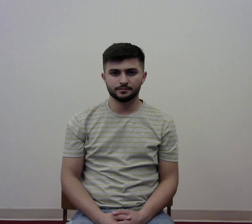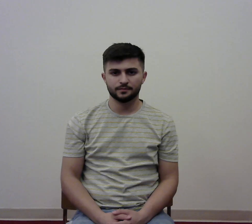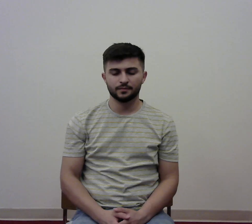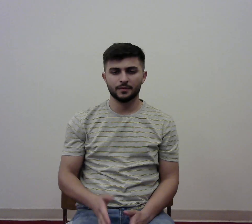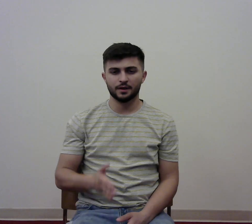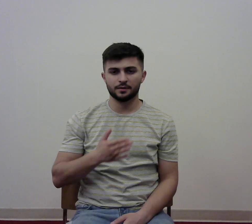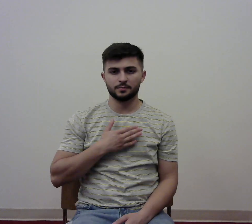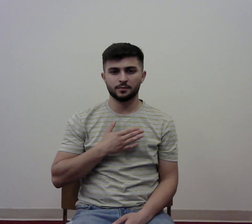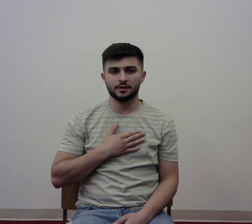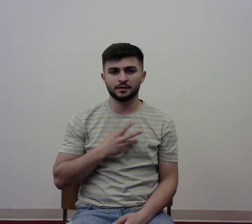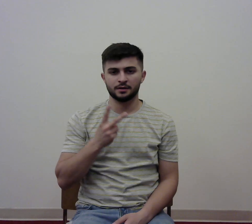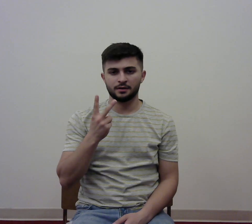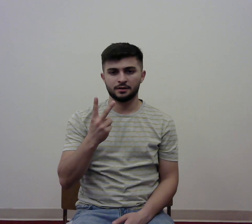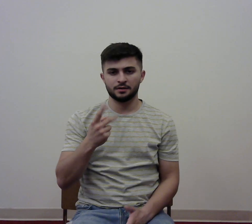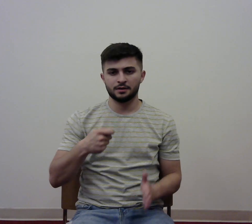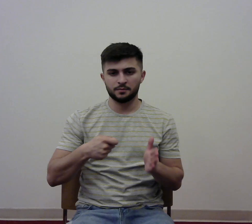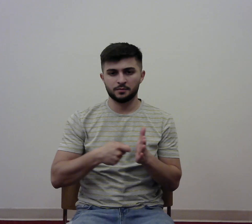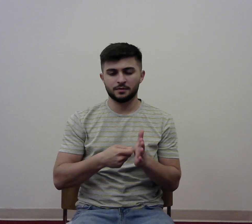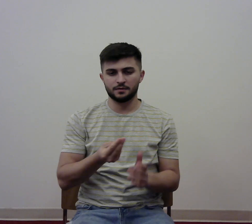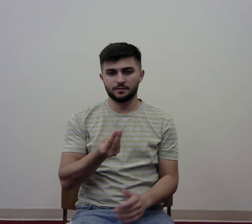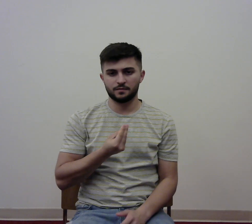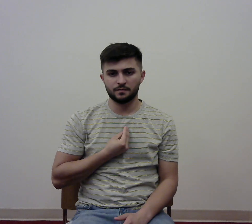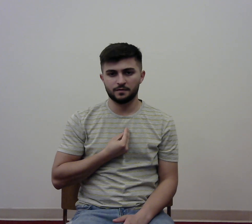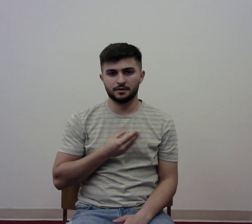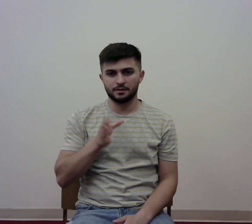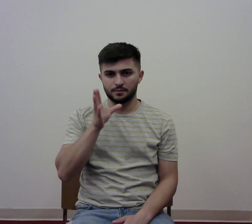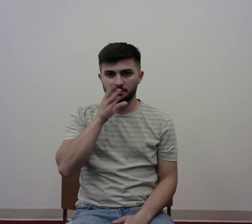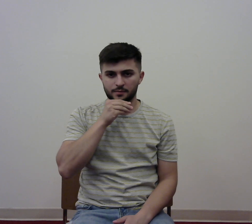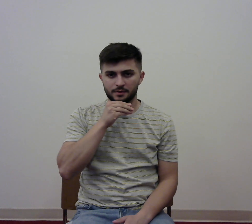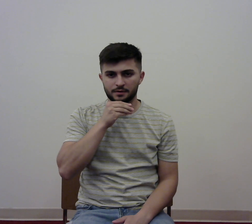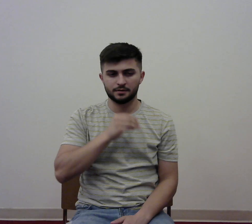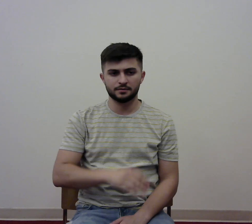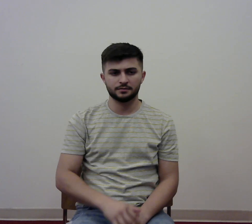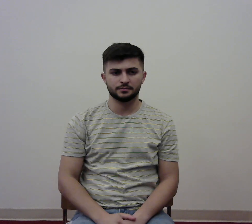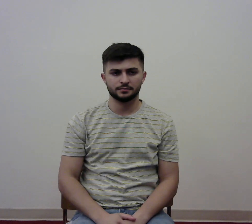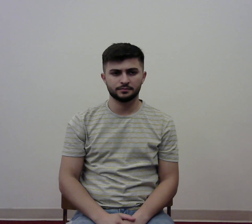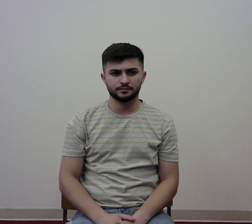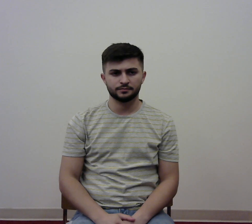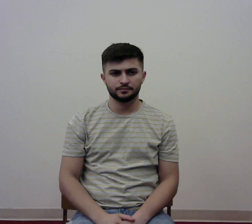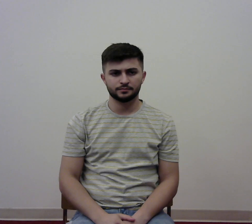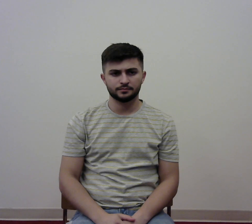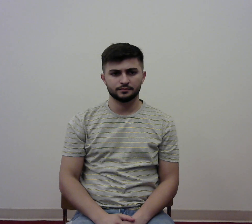Mənə 2 bilet verə bilərsinizmi?